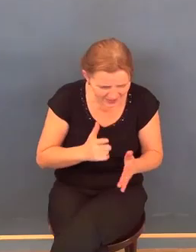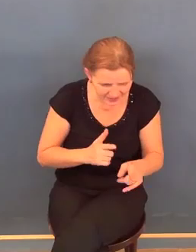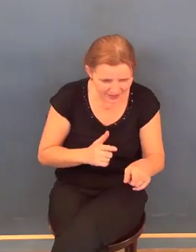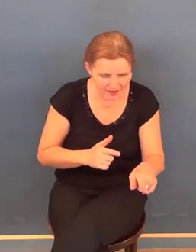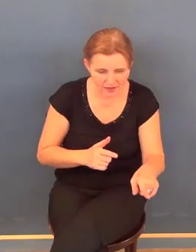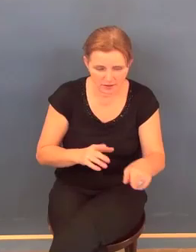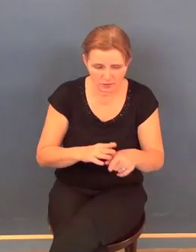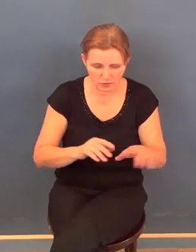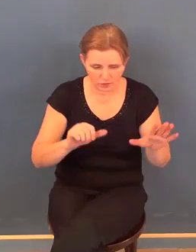Tylko...